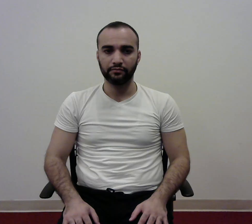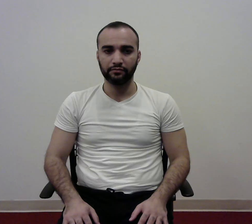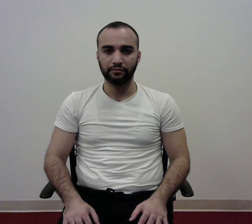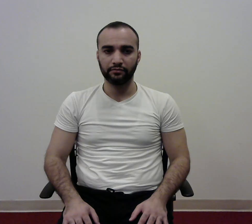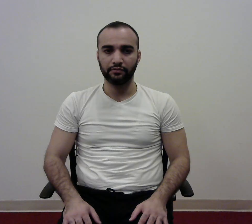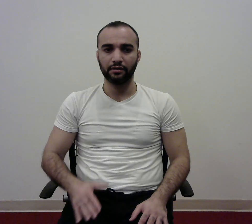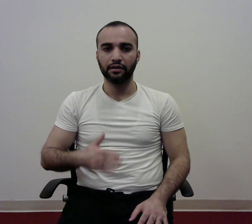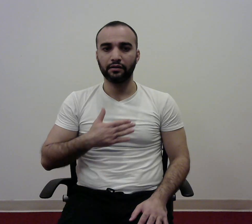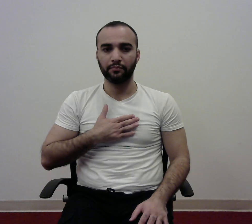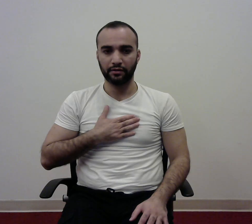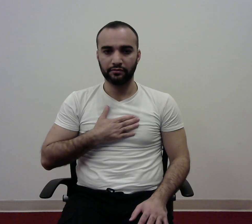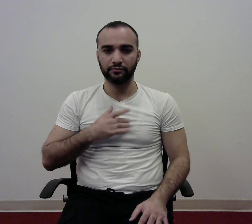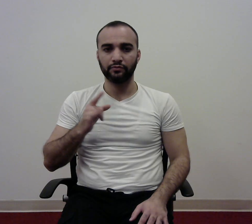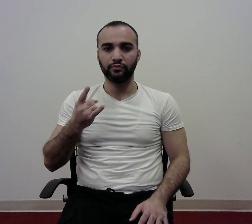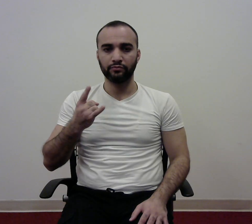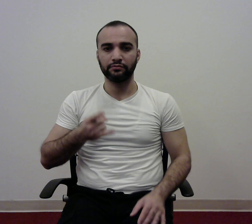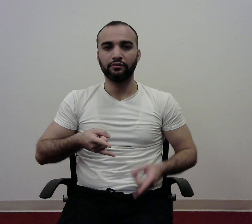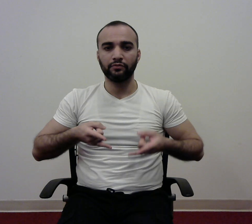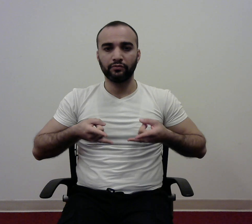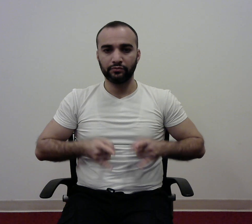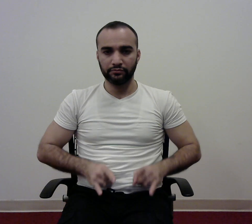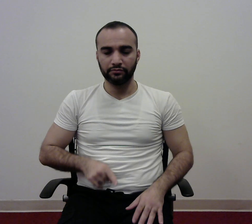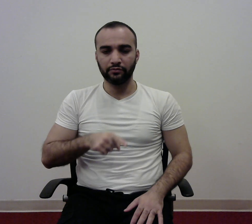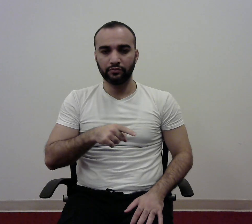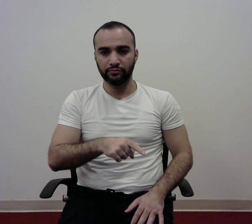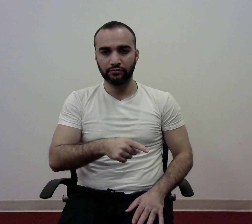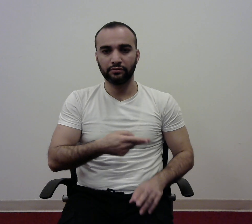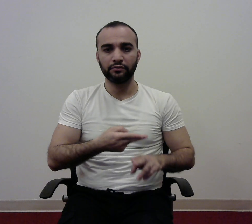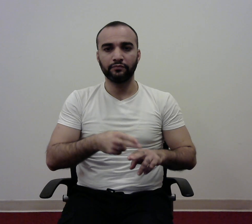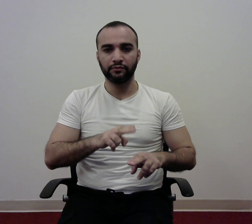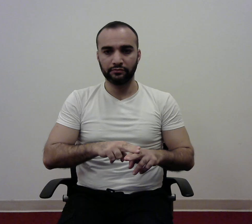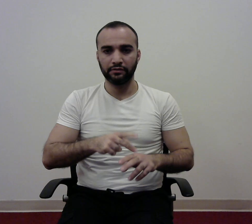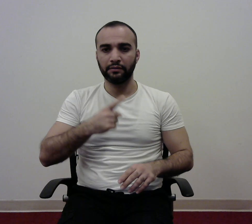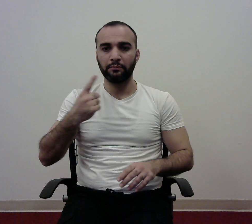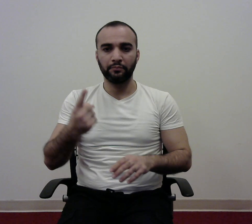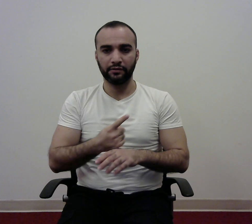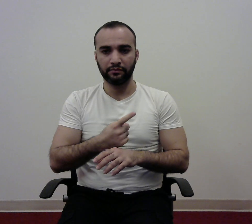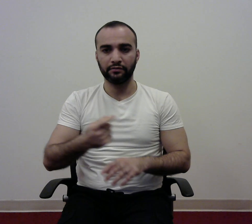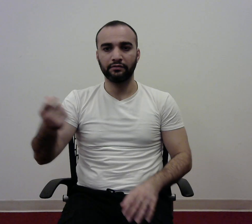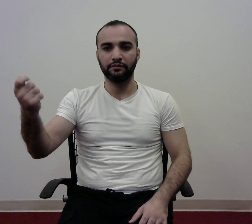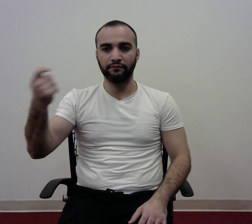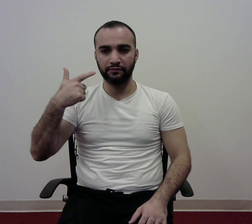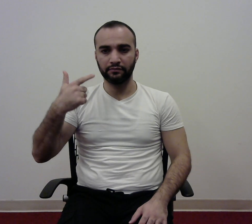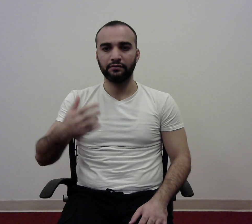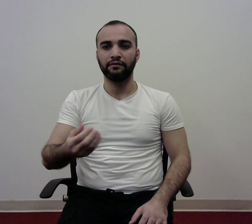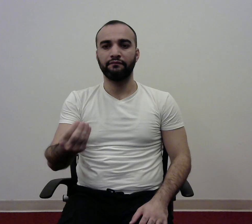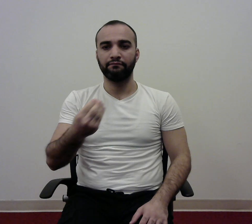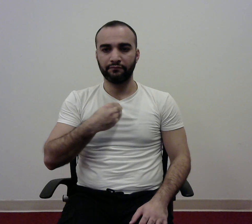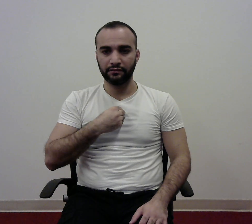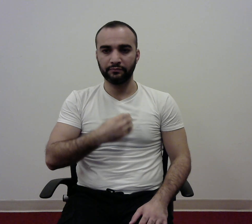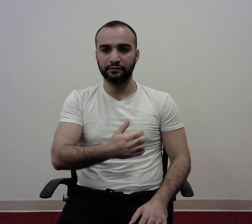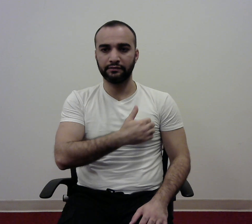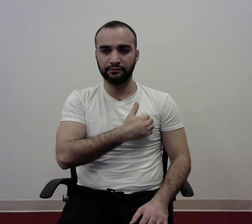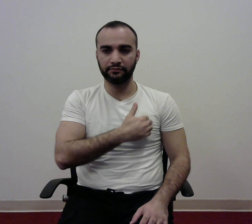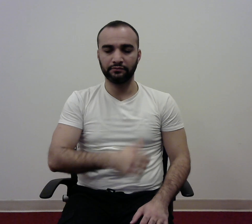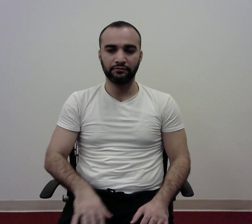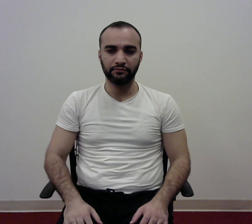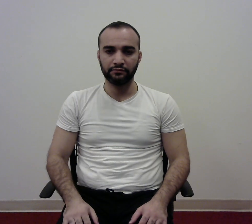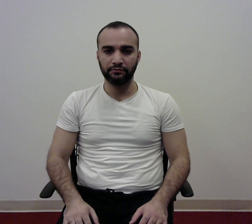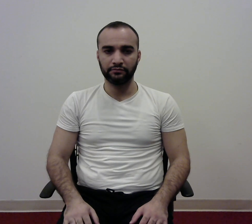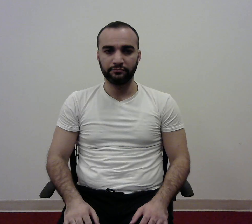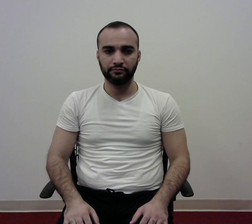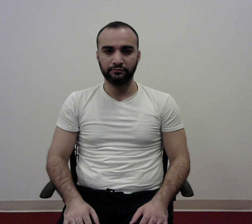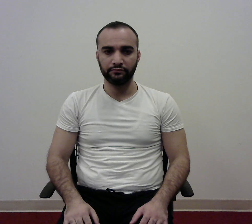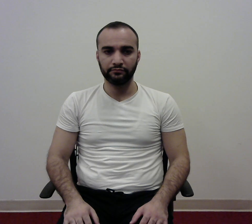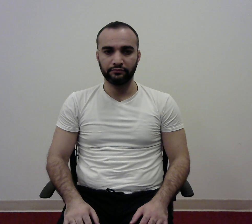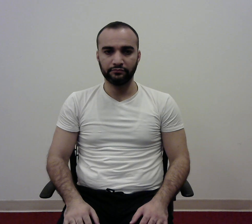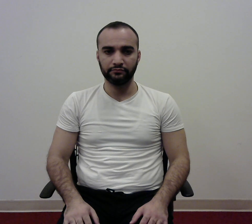Mənim uşağım anadan olub, ona görə birdəfəlik müavinət almaq istəyirəm